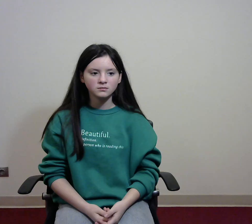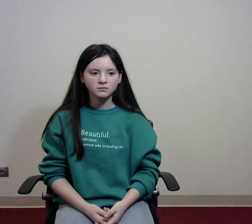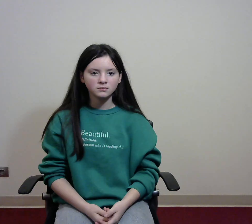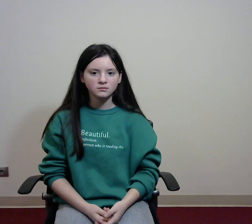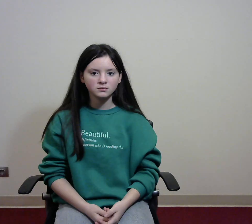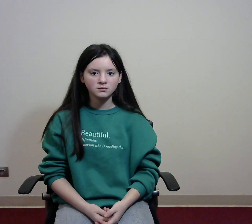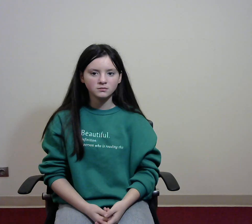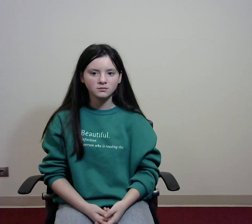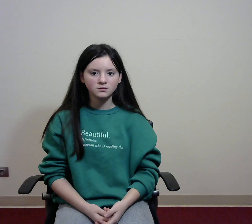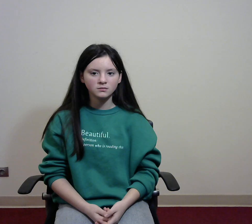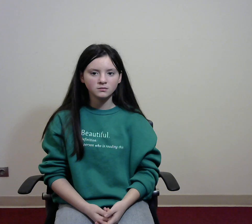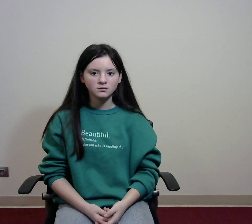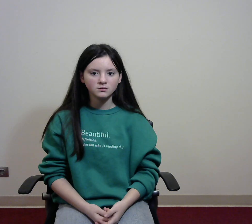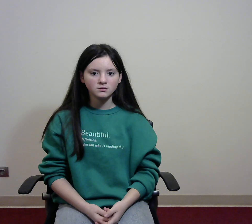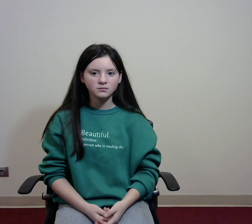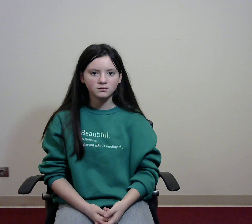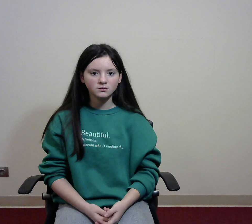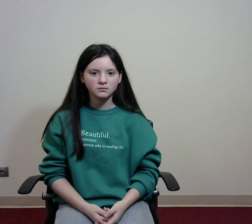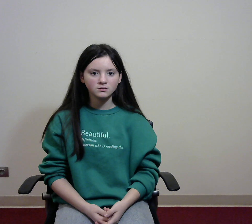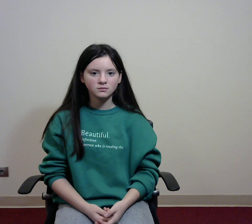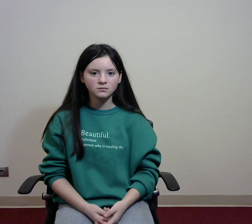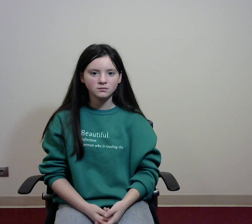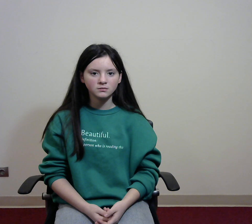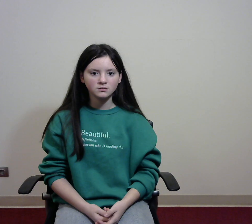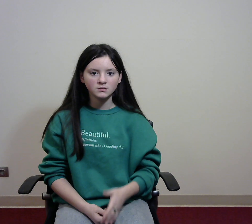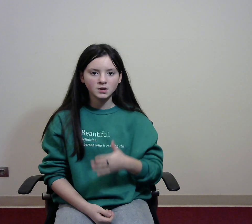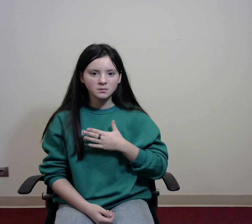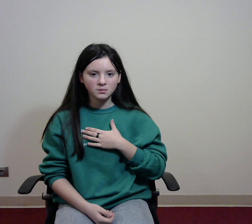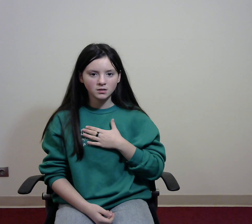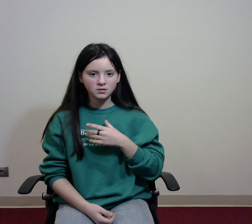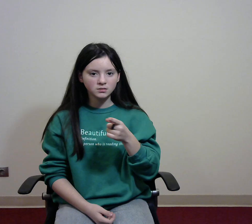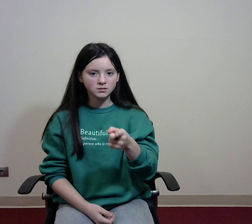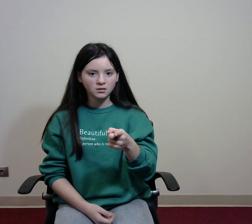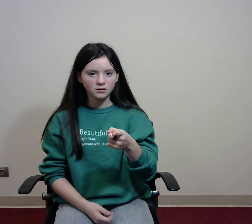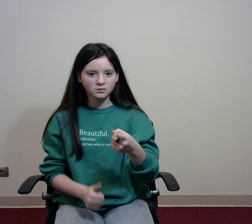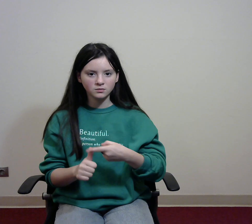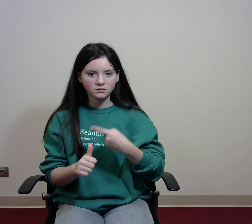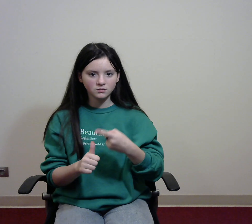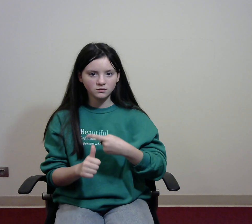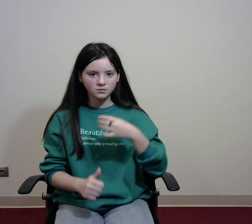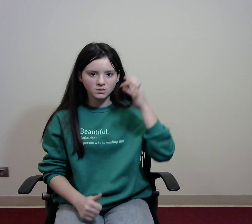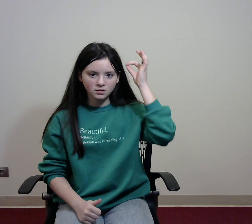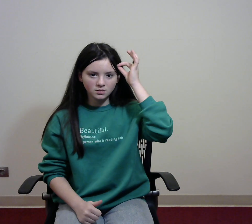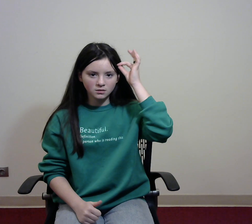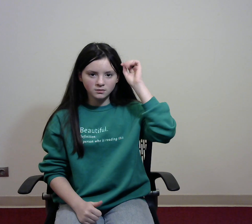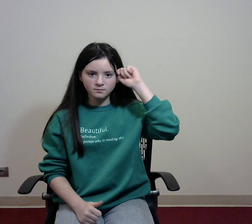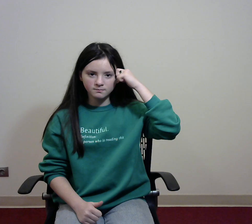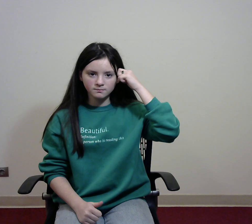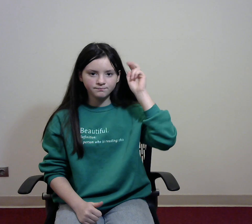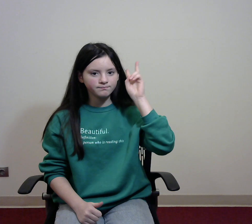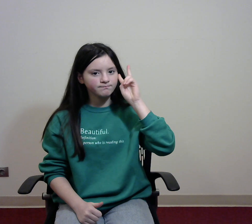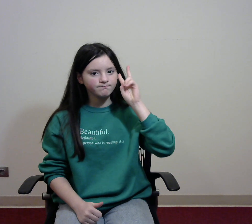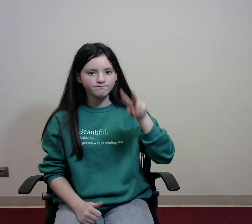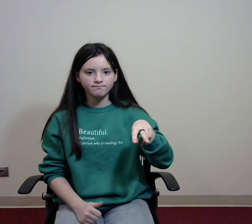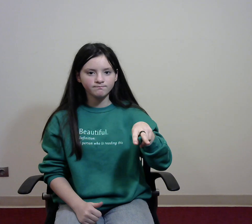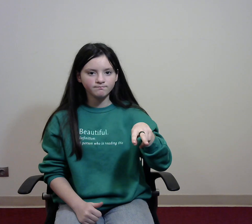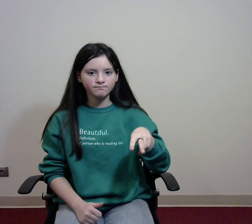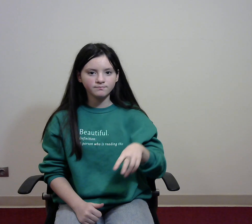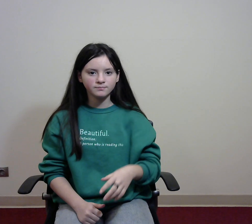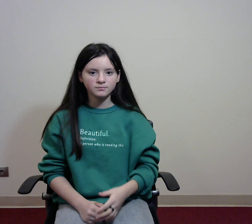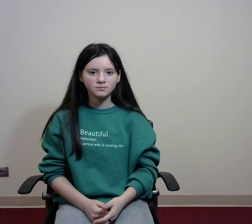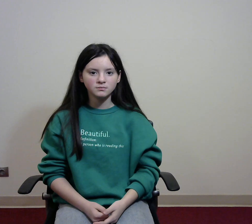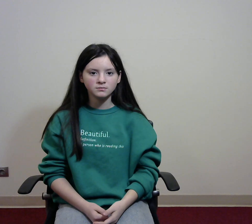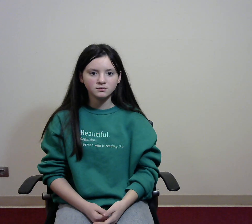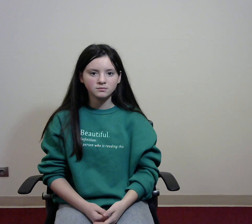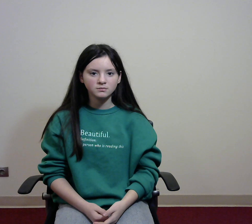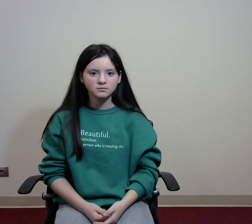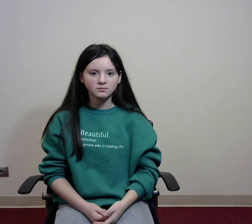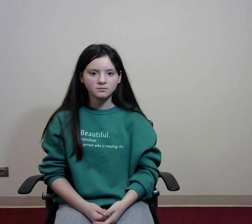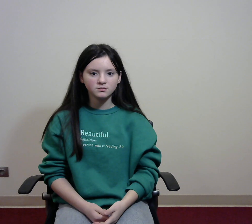Mən sənin adını yadımda saxlaya bilmirəm